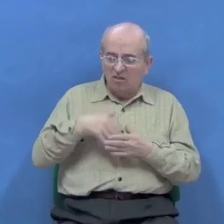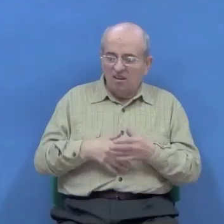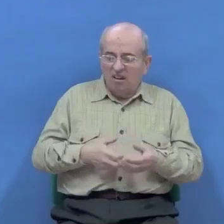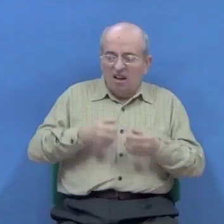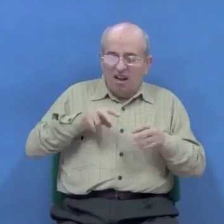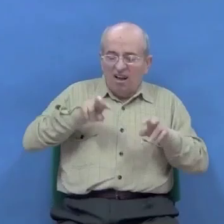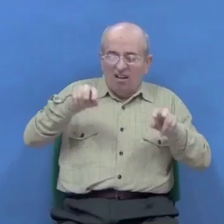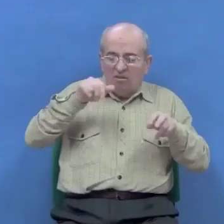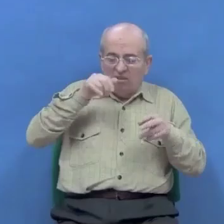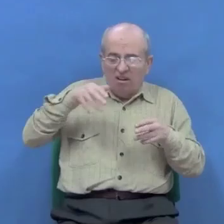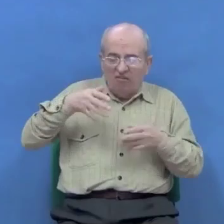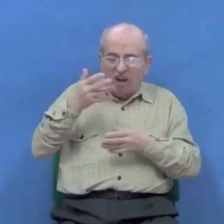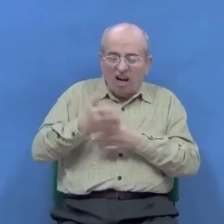Pływał w basenie, topi się, nie może wyjść.